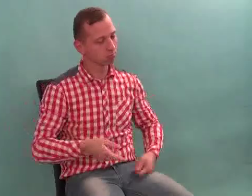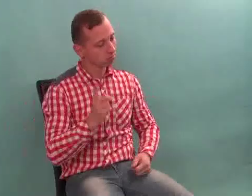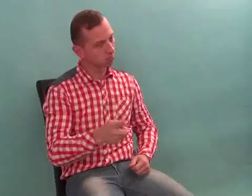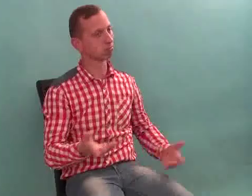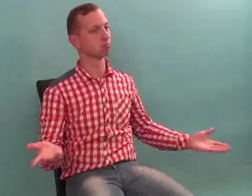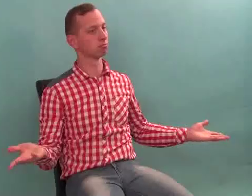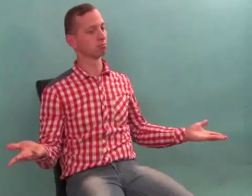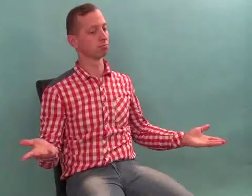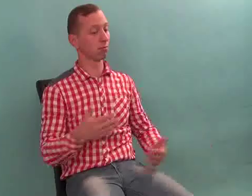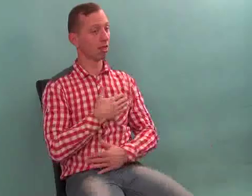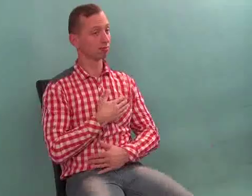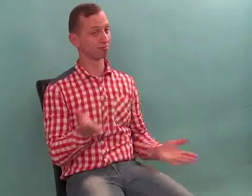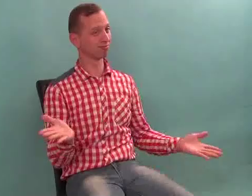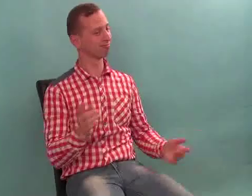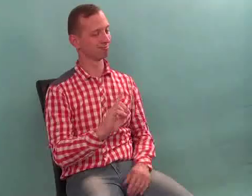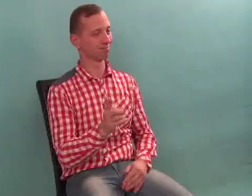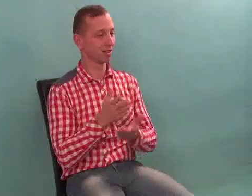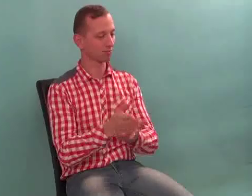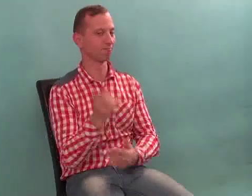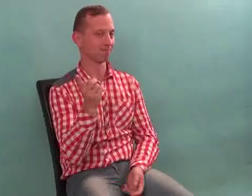Nie wolno odkrywać ciała, znak przypomina nam o zakazie.